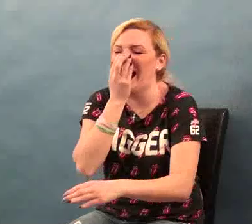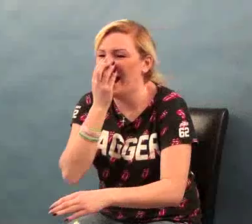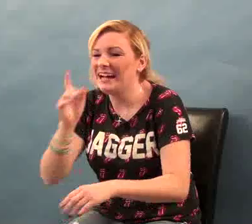Kret się ruszał.